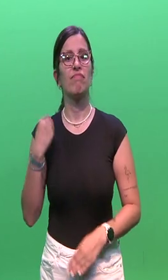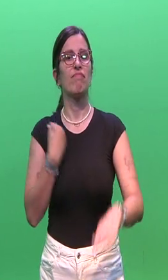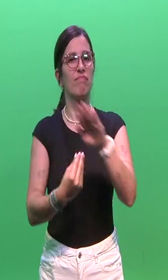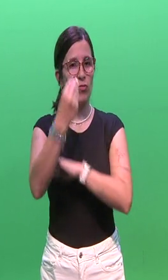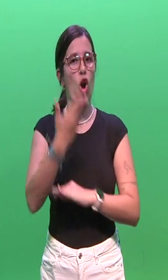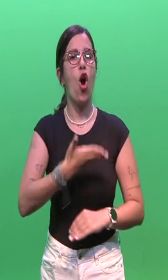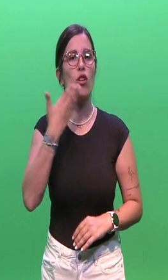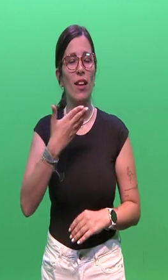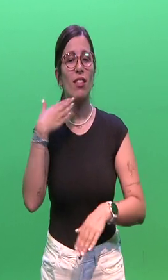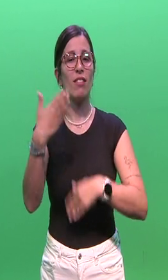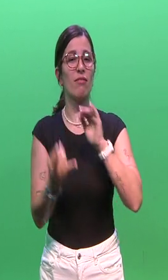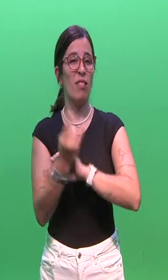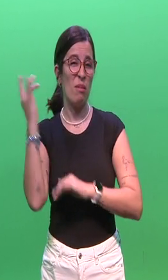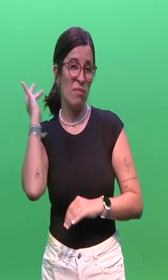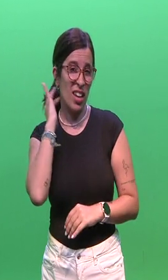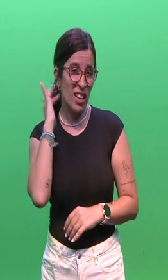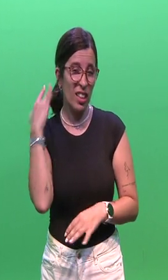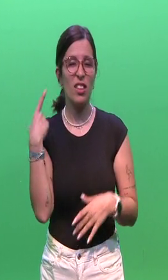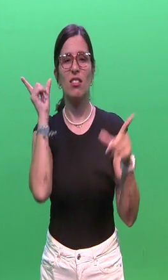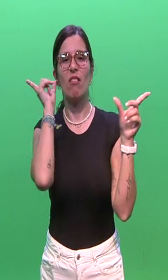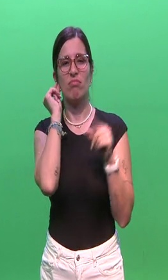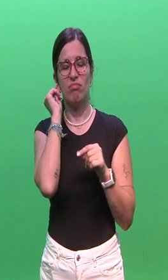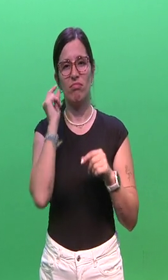Vaig nèixer oidora, però em vaig quedar sorda per una meningitis.